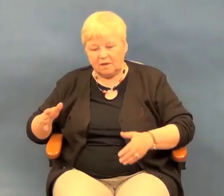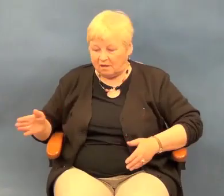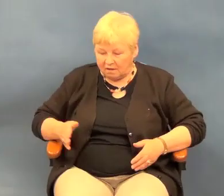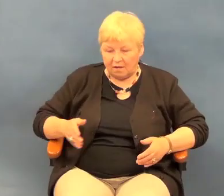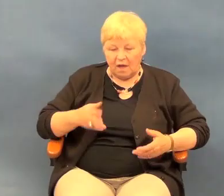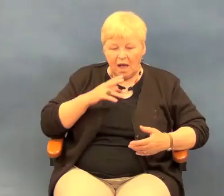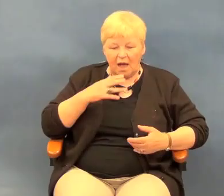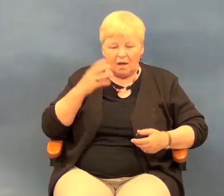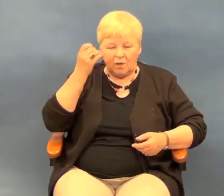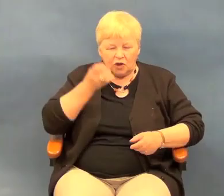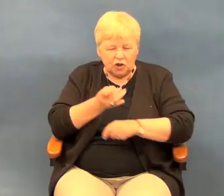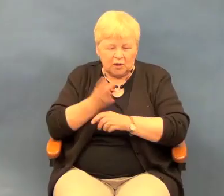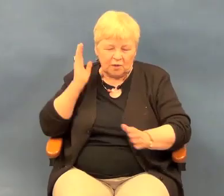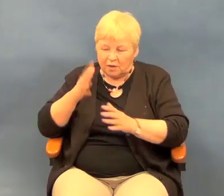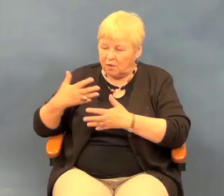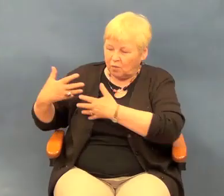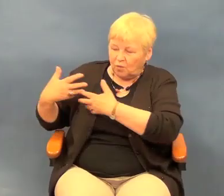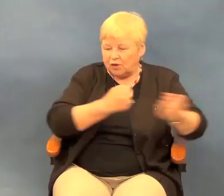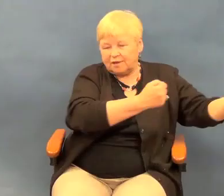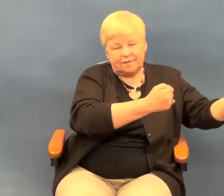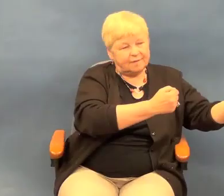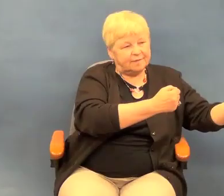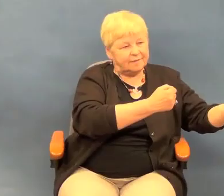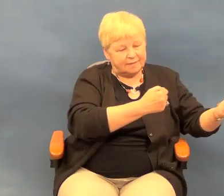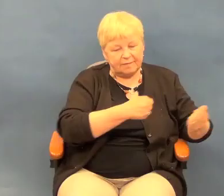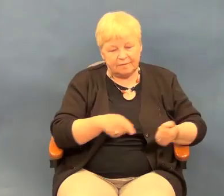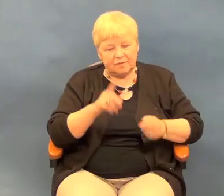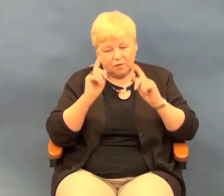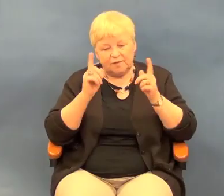W innym wypadku szybko jadący pociąg może nas wciągnąć.